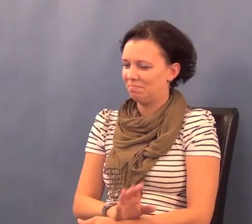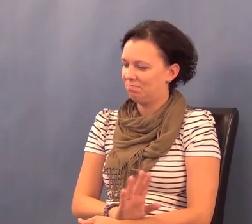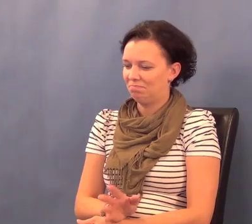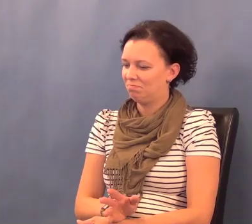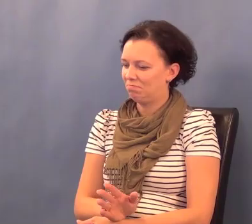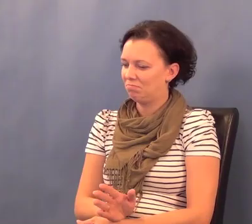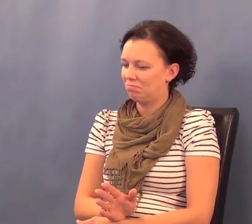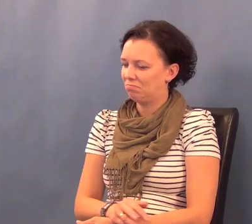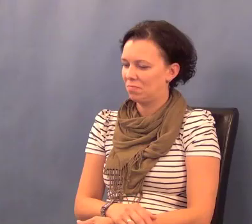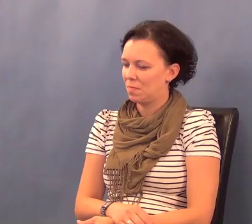Nie.